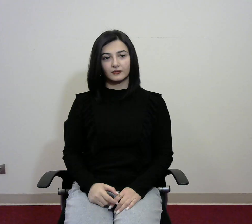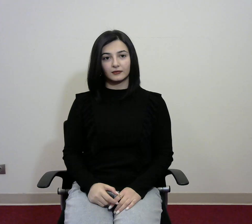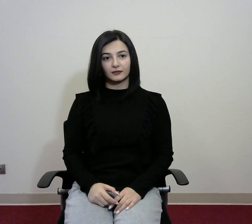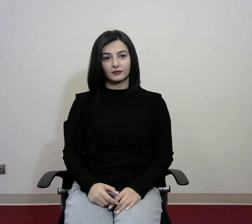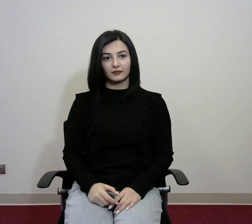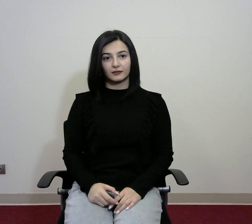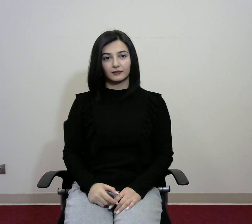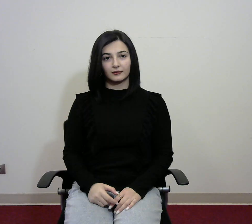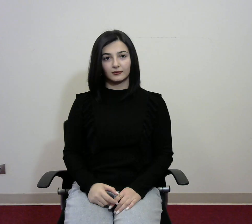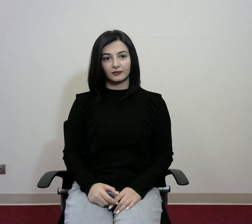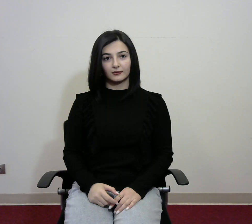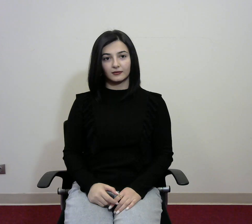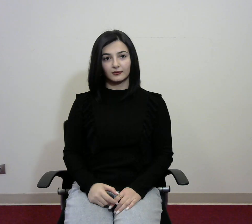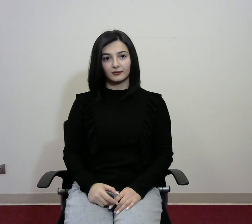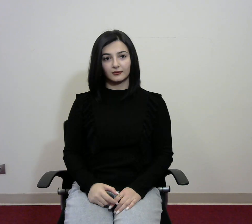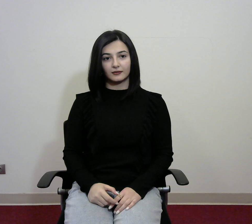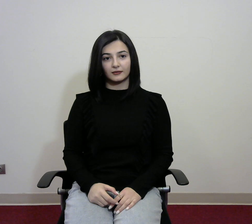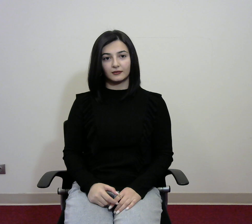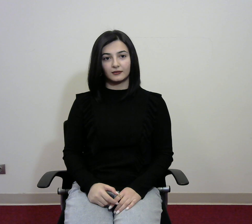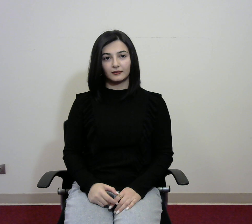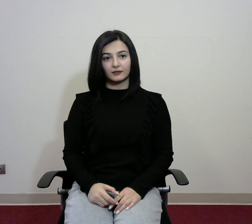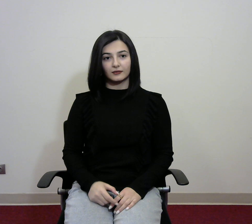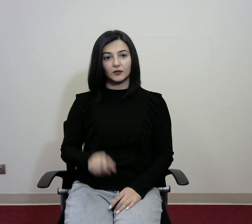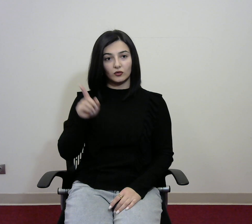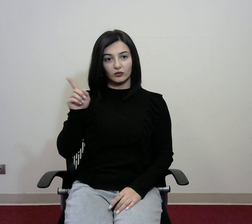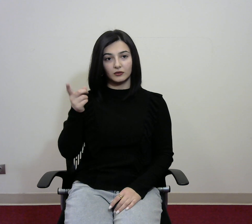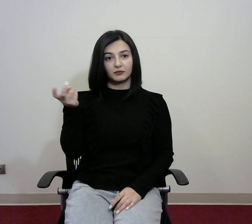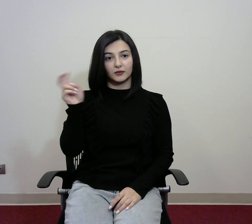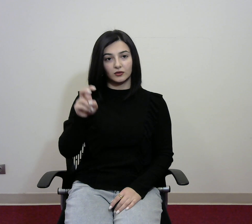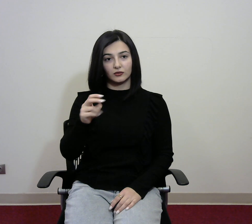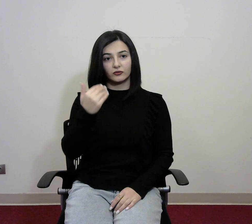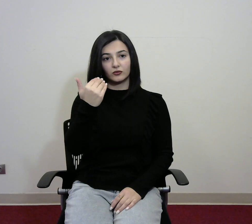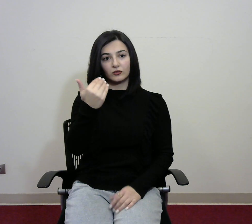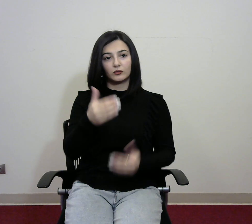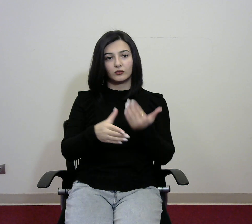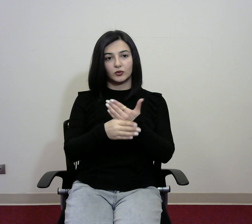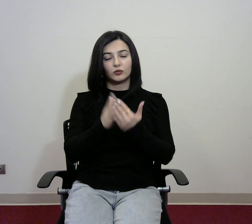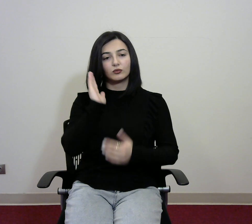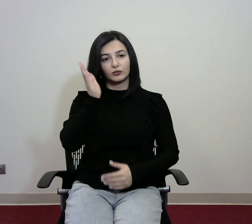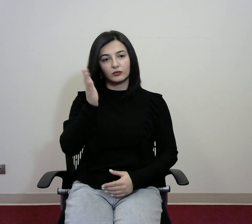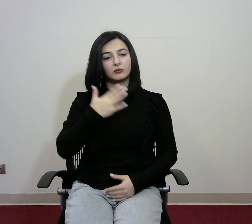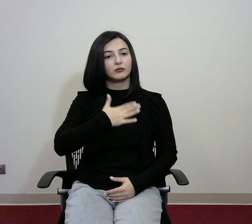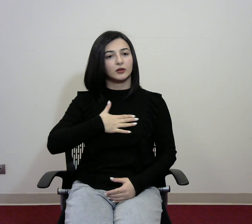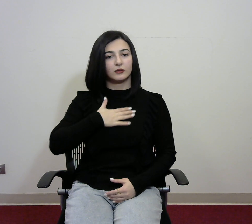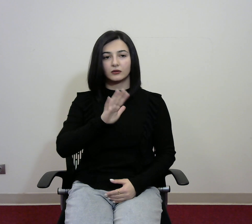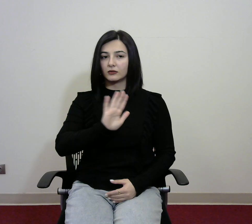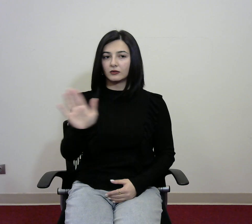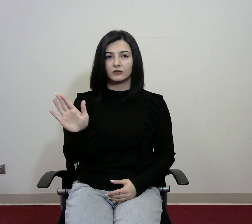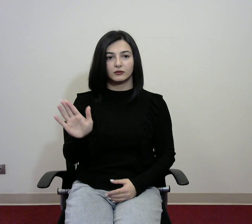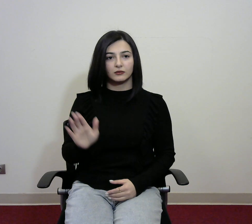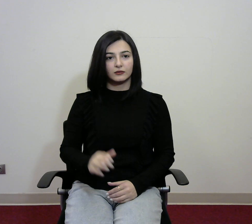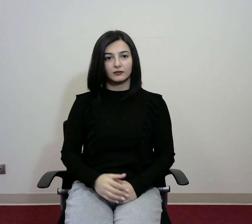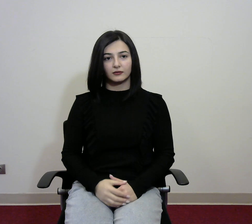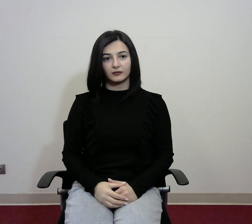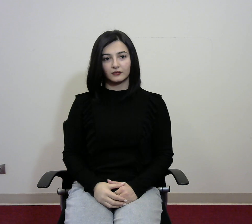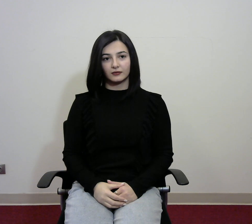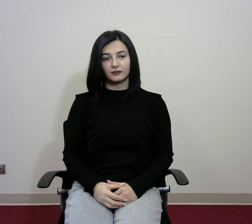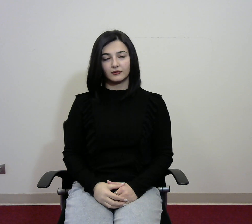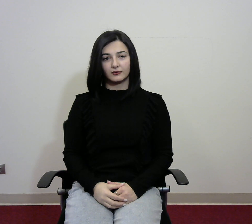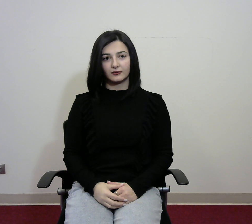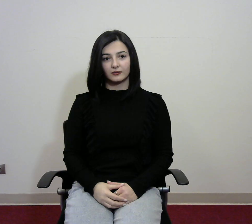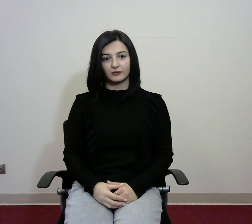O gəlib sizə kömək edəcək, narahat olmayın